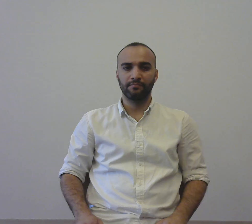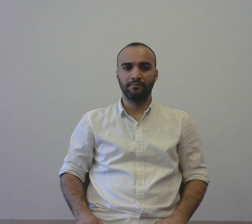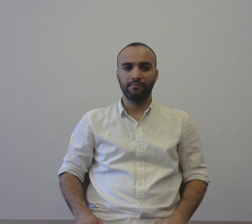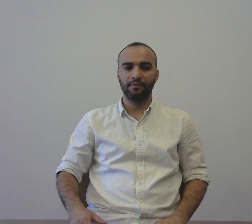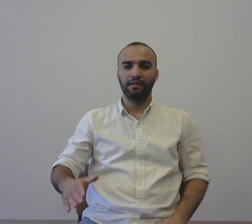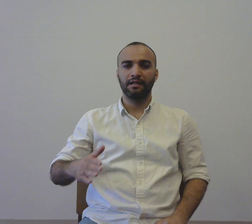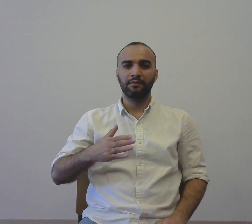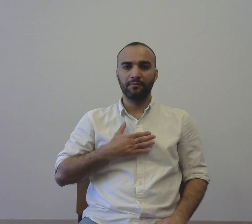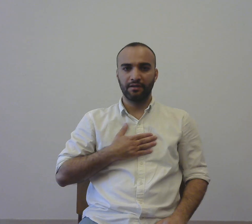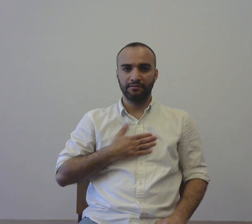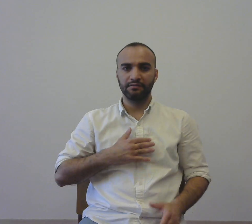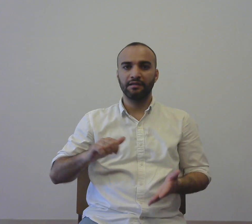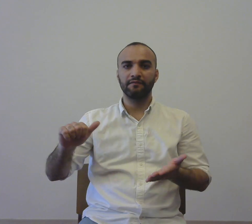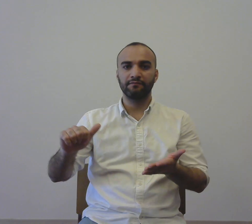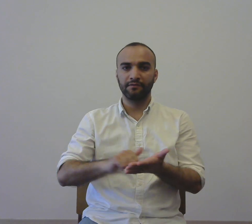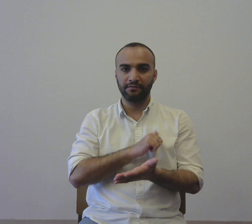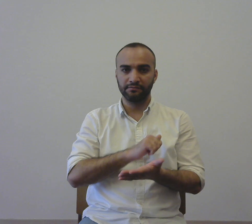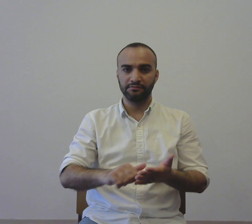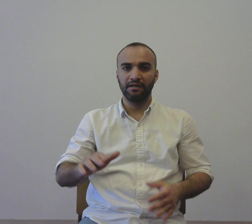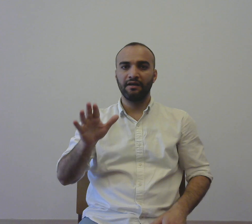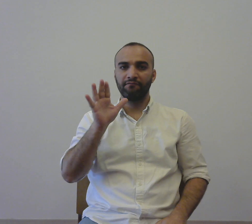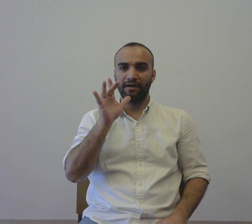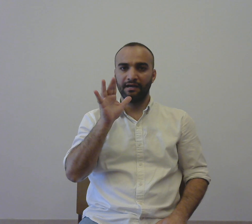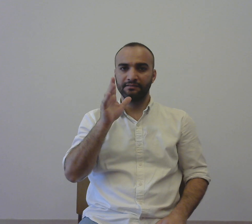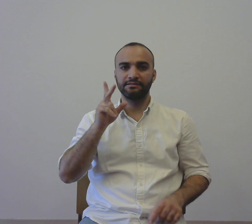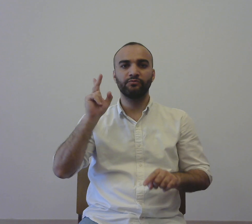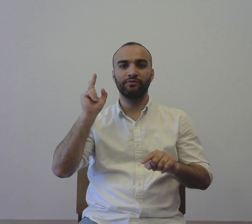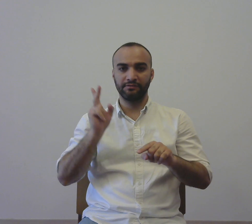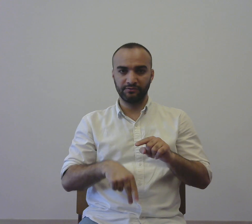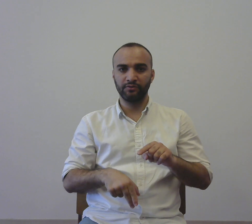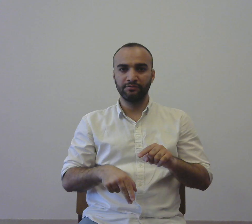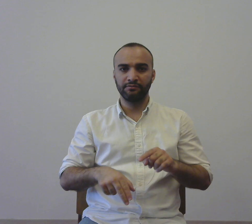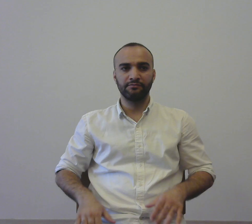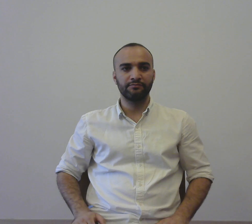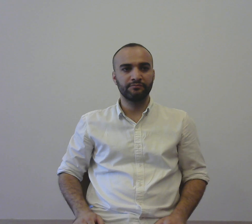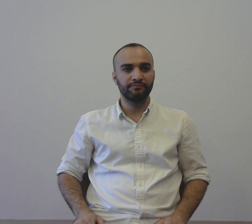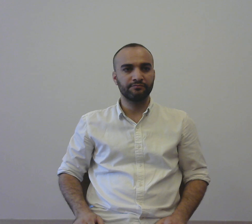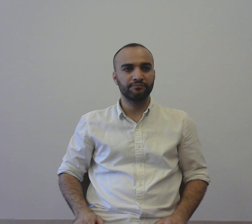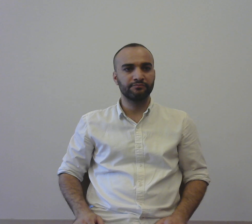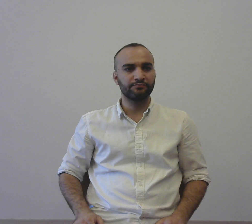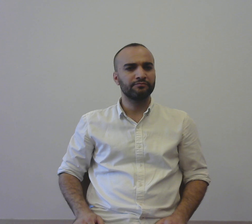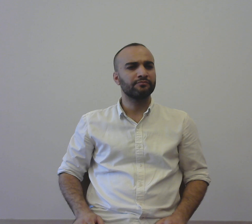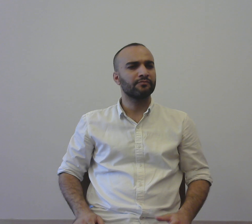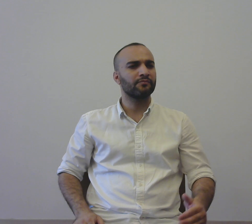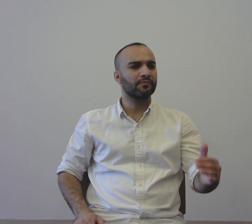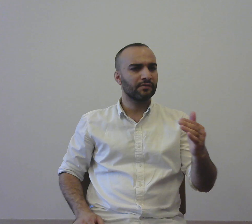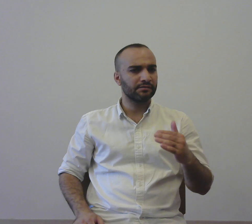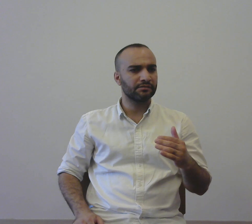Mənim sənədimin vaxtı bitib